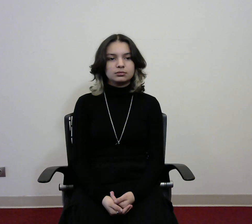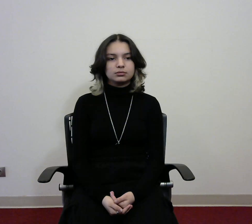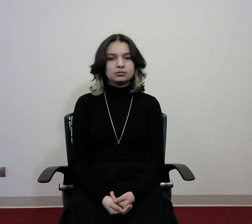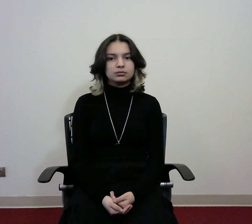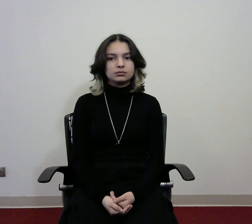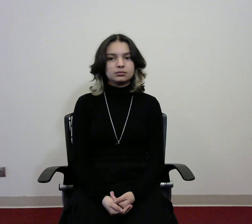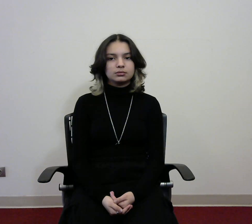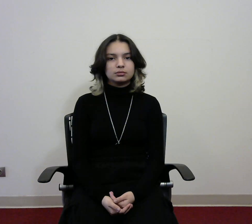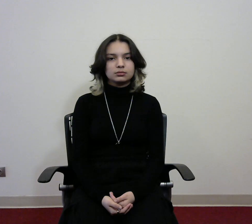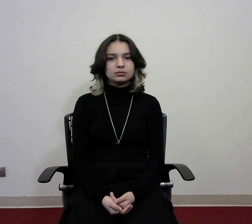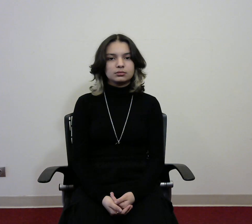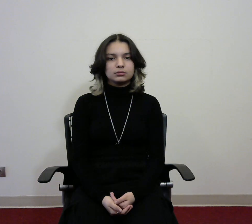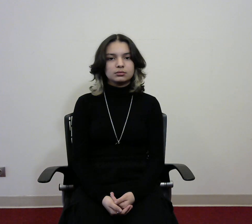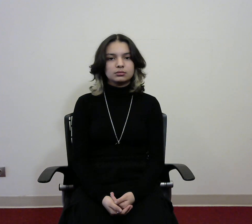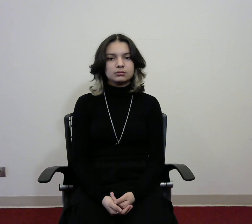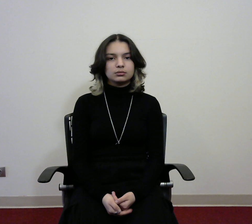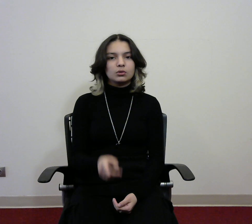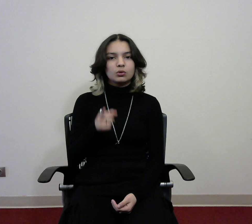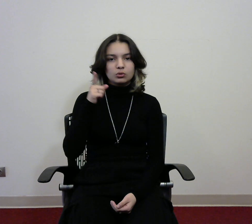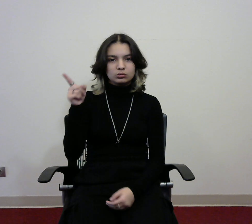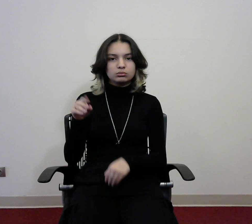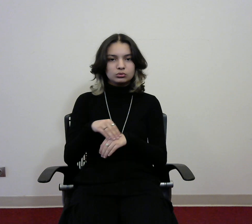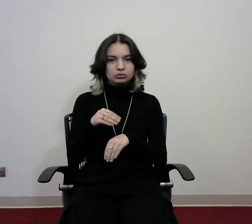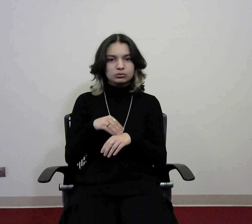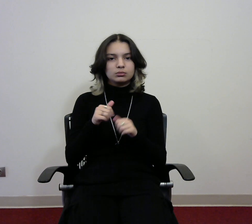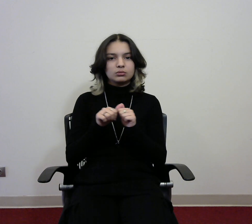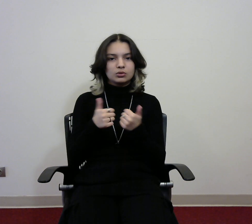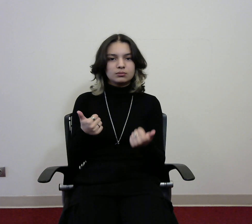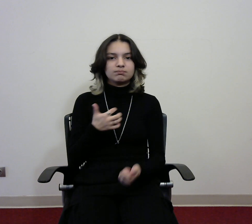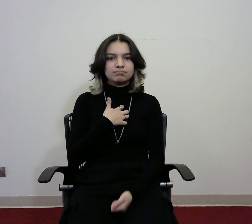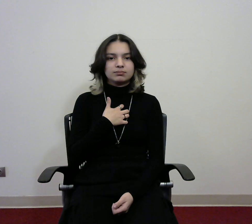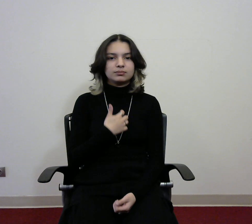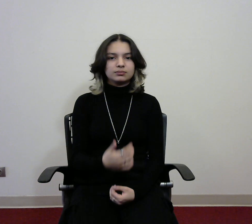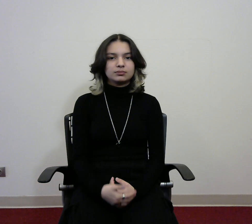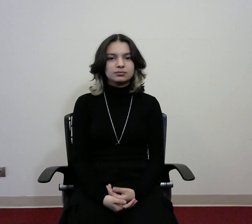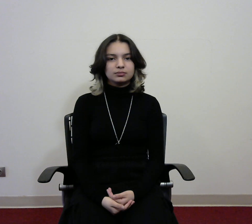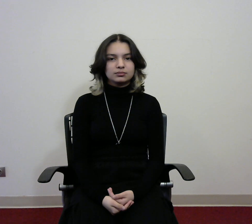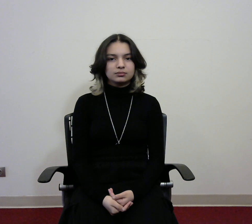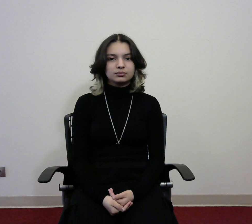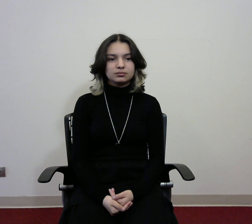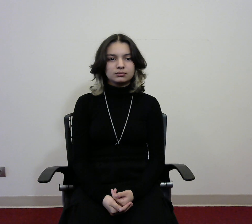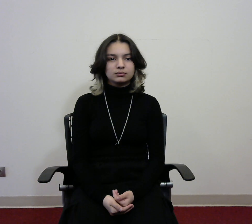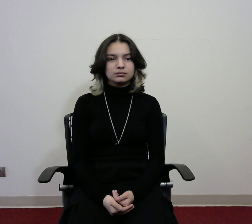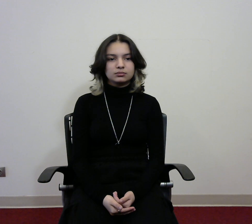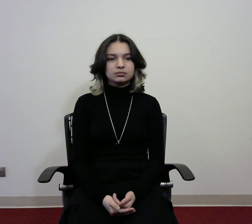O həyat yoldaşından ayrılmaq istəyir